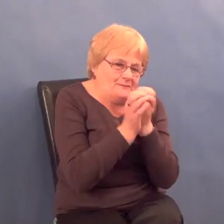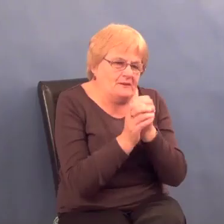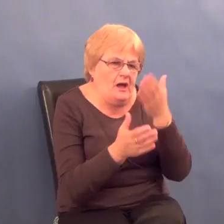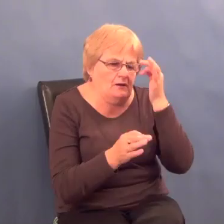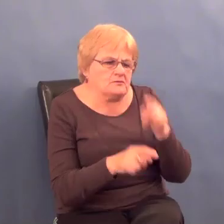A obcy pan mówi do niego: Co robisz?